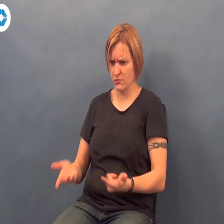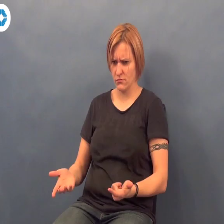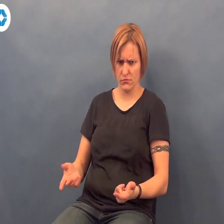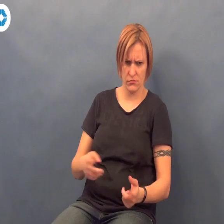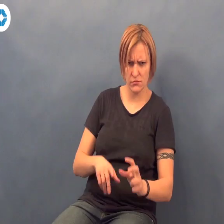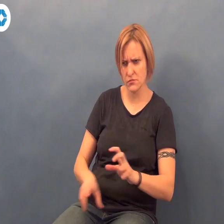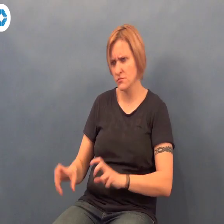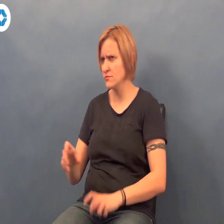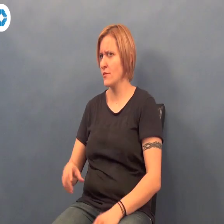Przygląda się im.